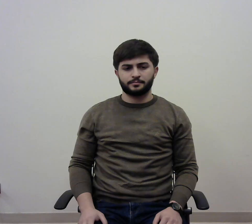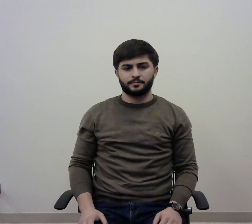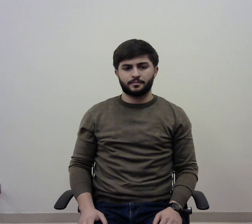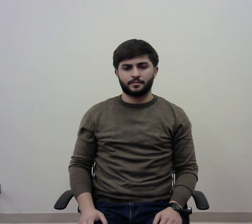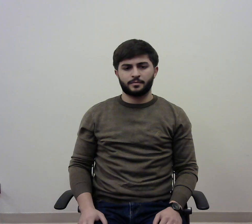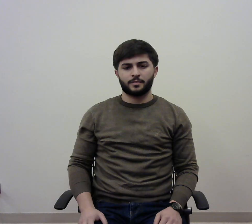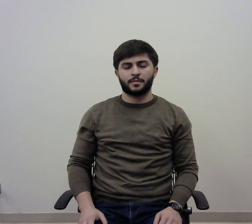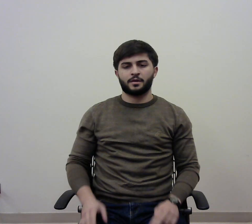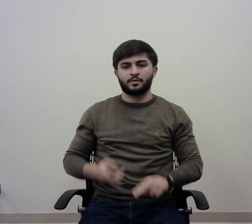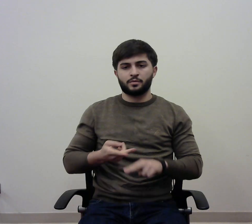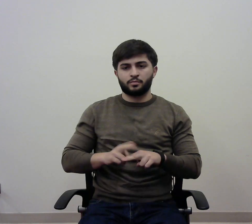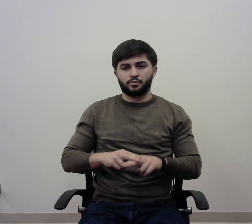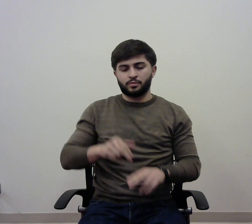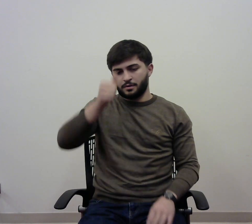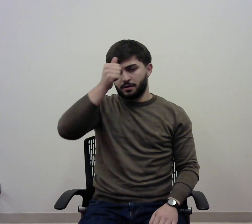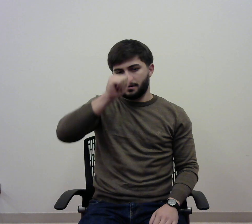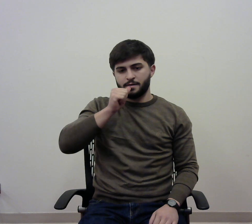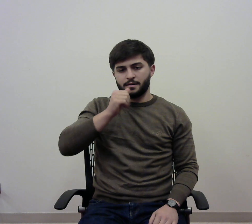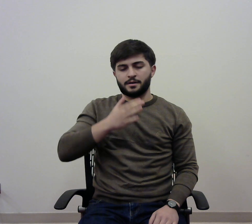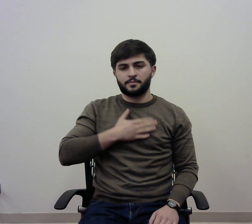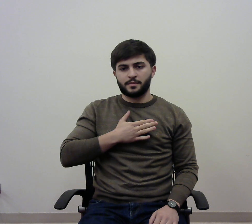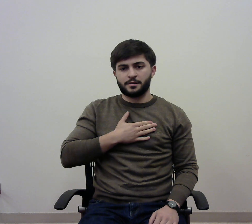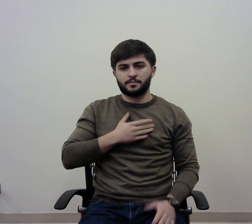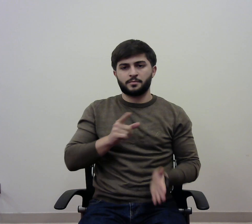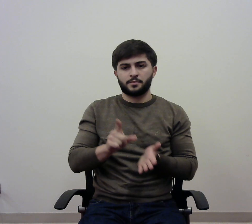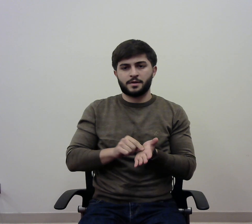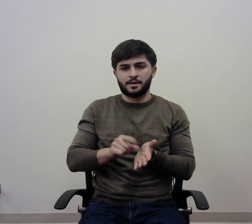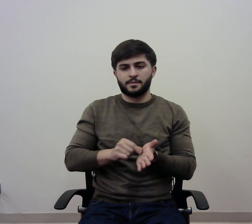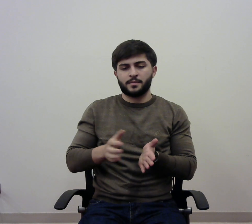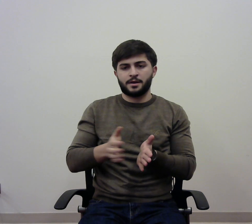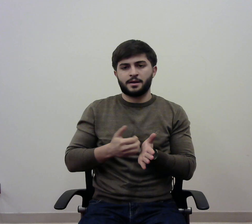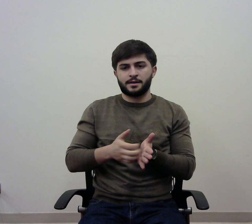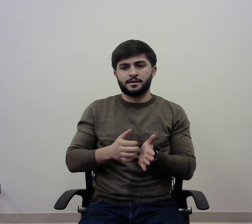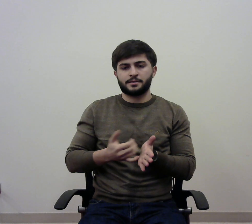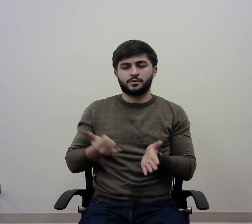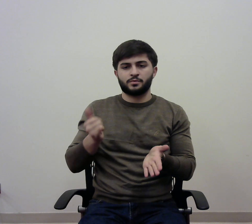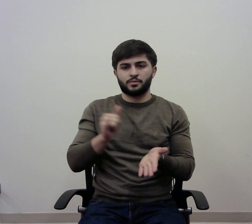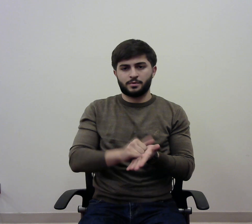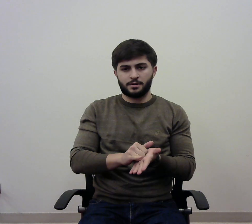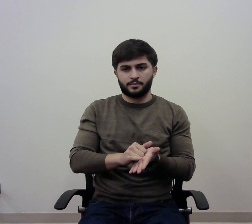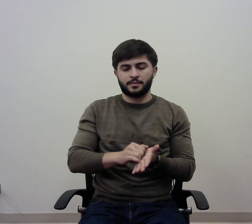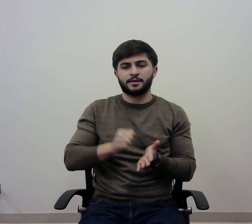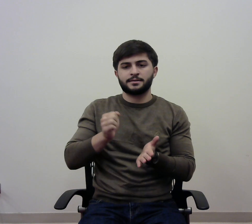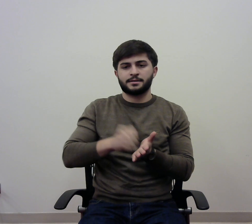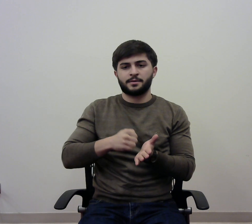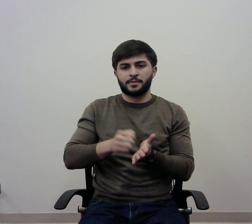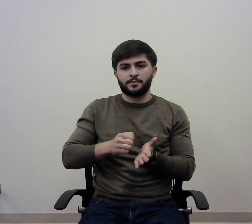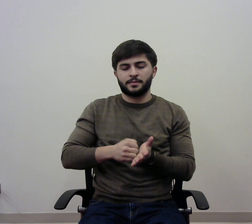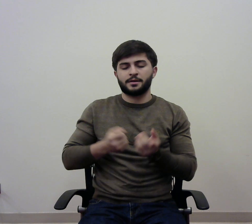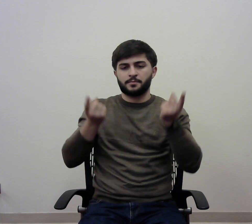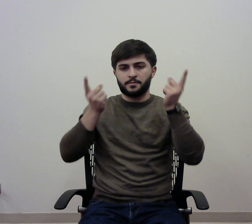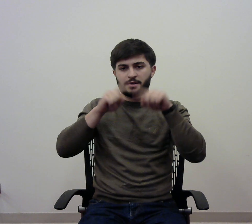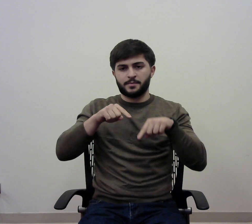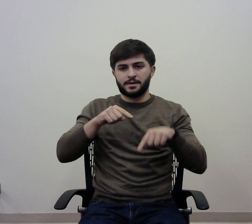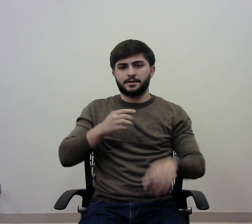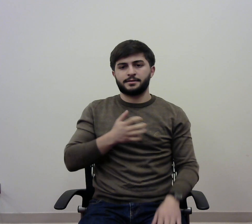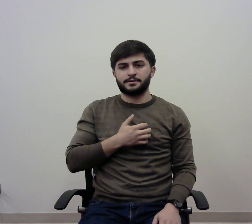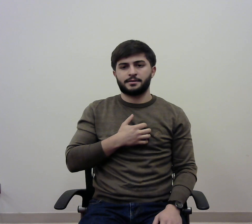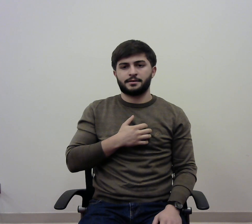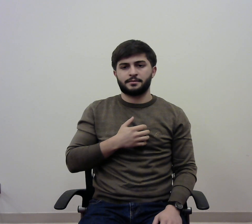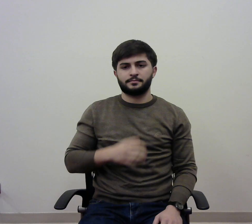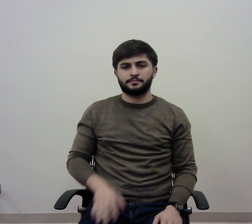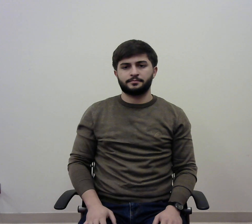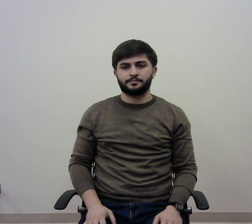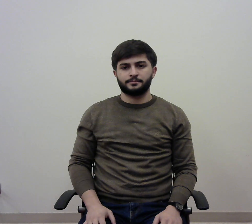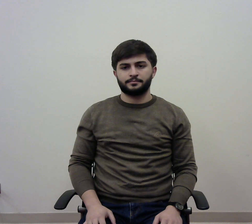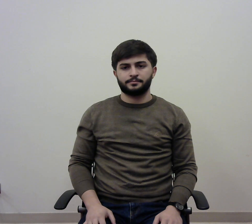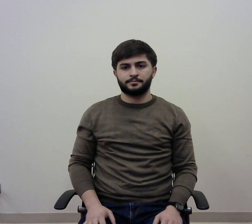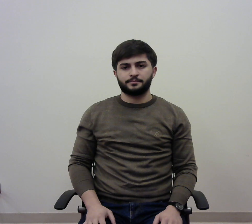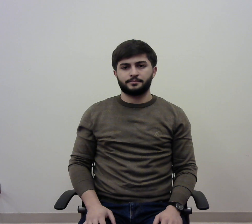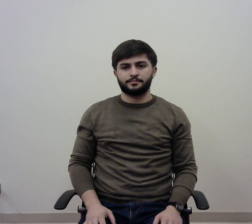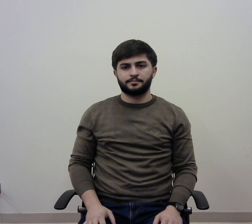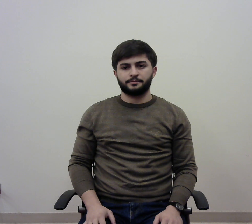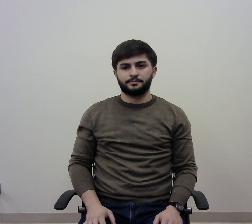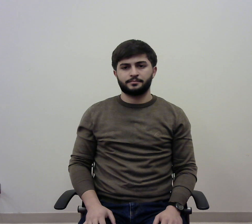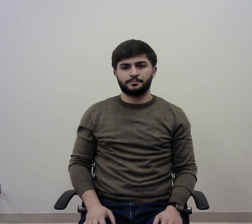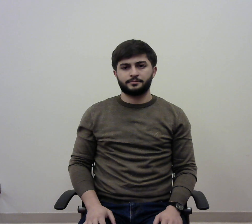Bu ay mənim pensiyam əksik yüklənib, səbəbini bilmək istəyirəm